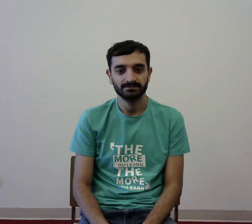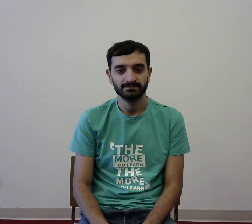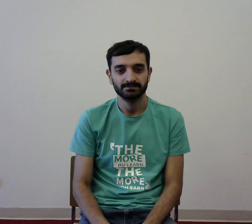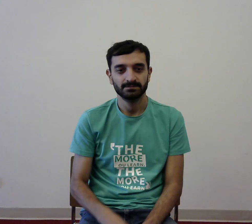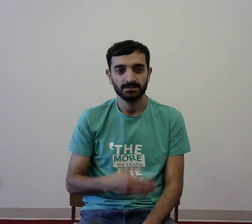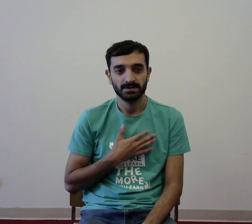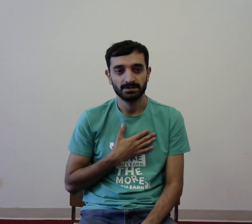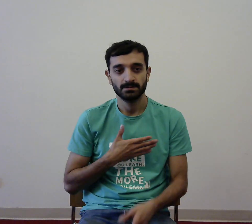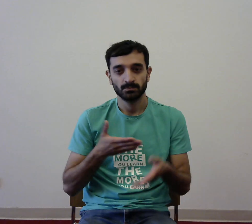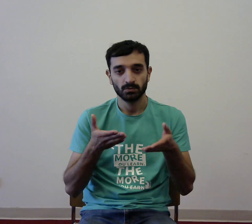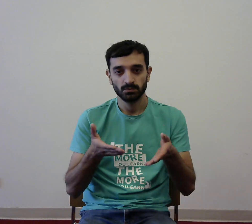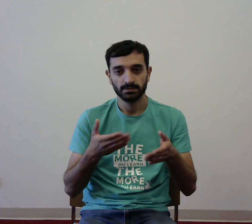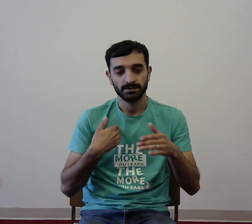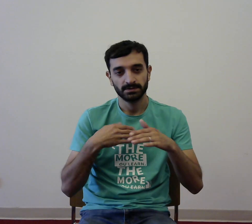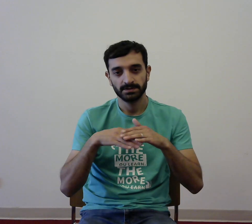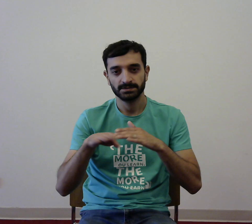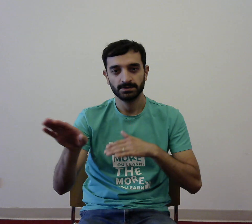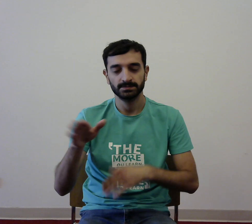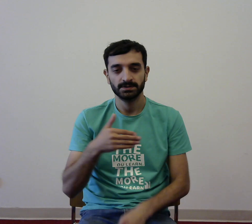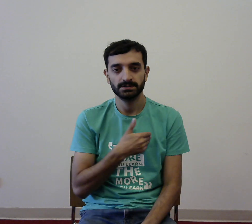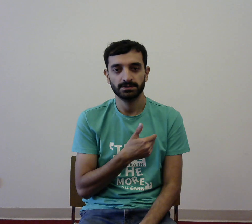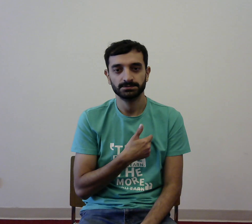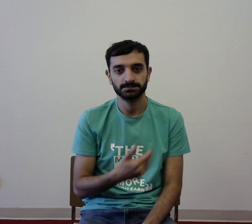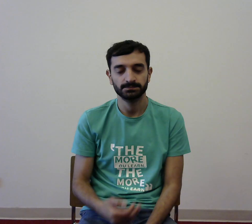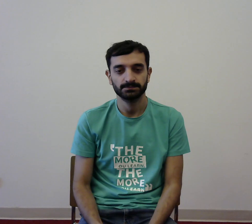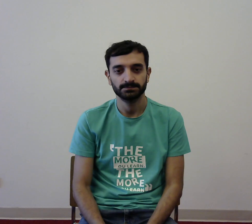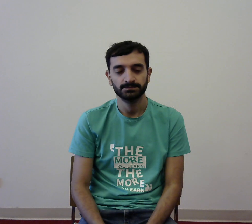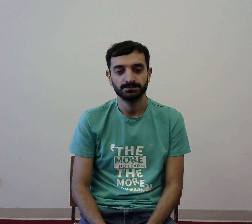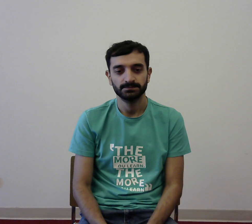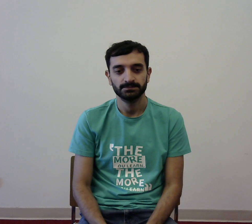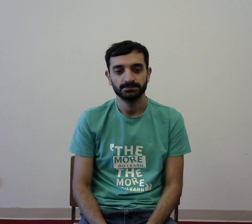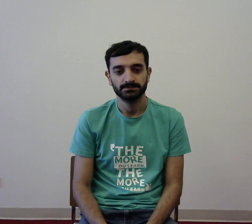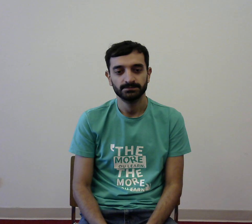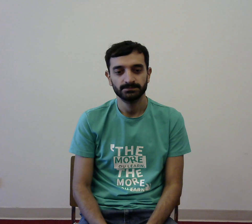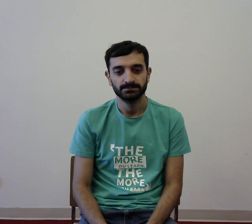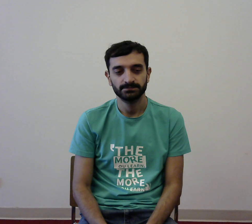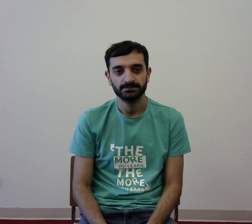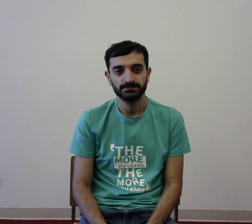Mən burdan getmək istəyirəm